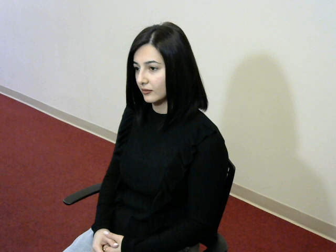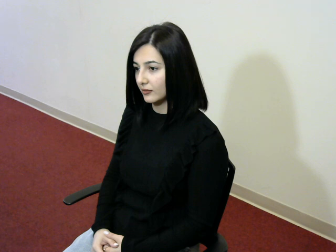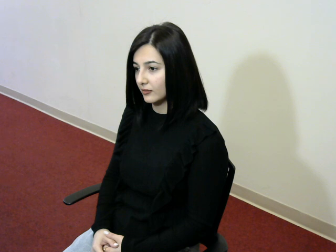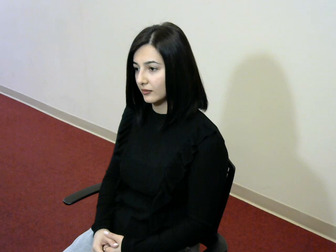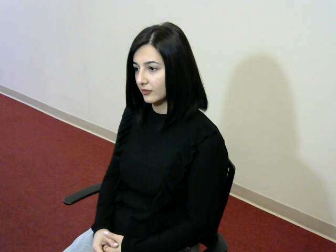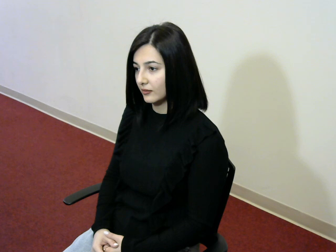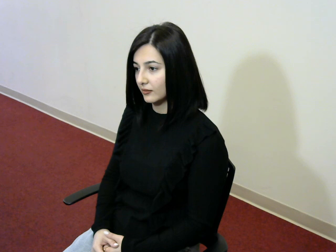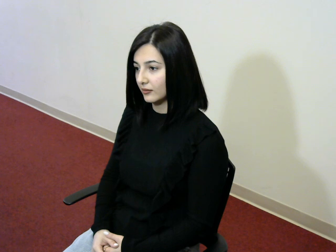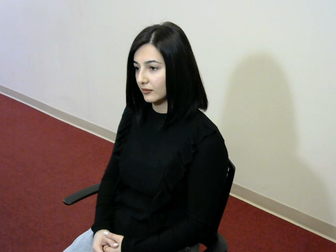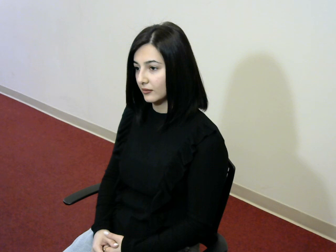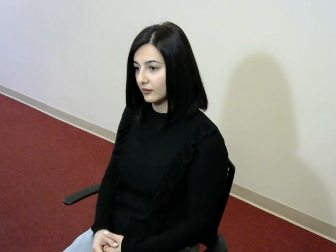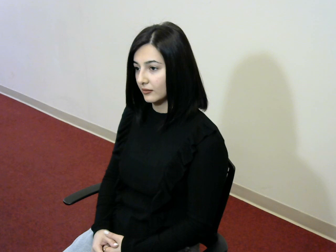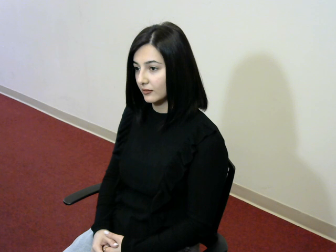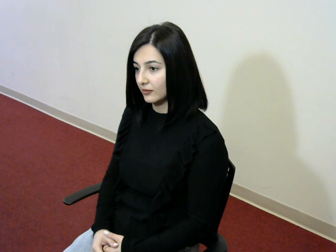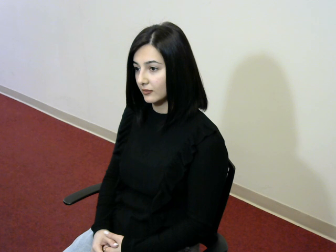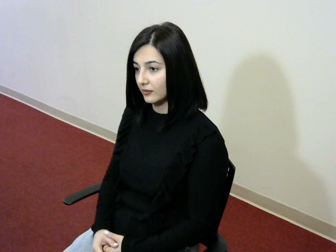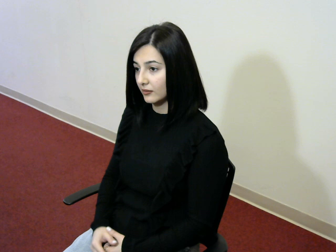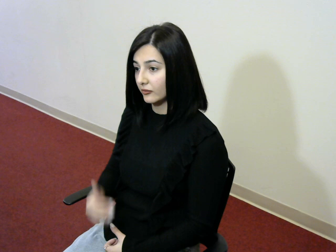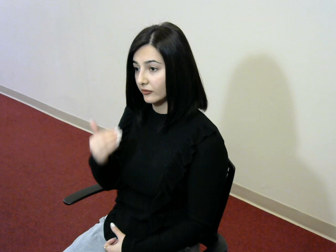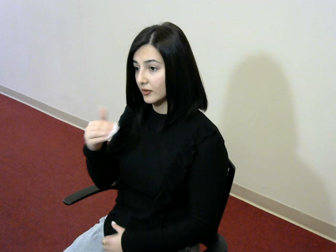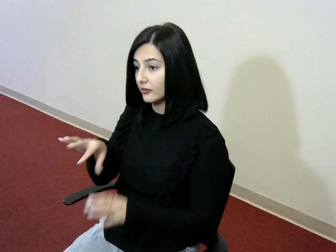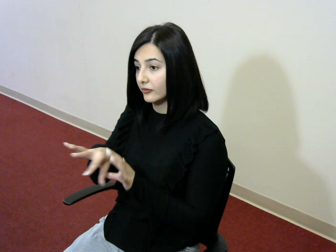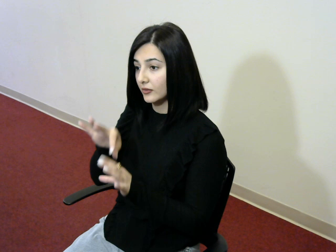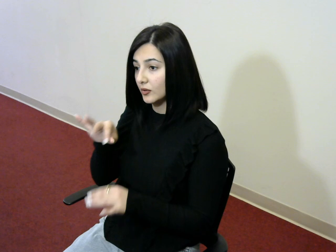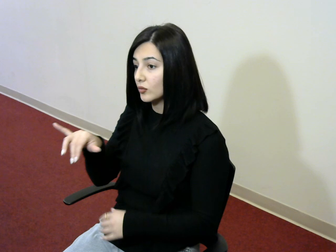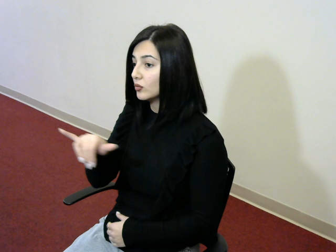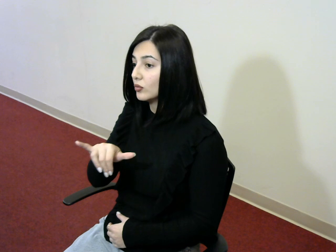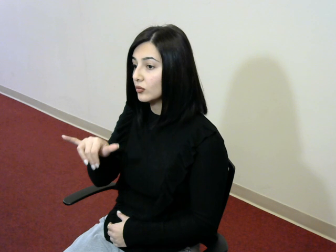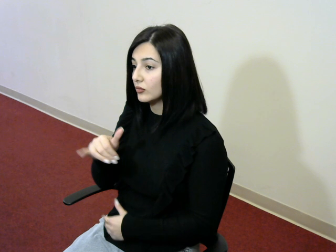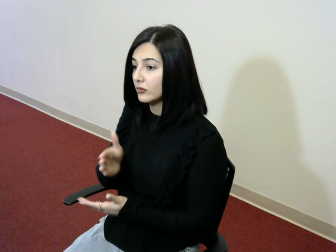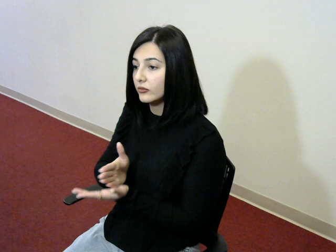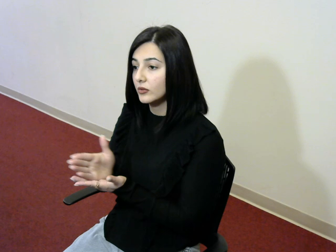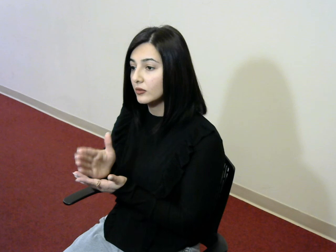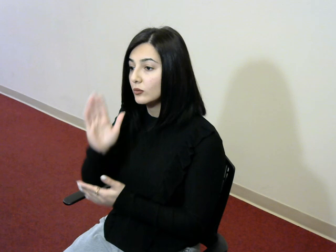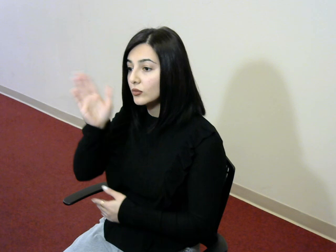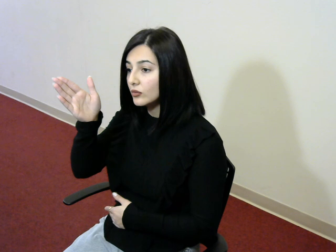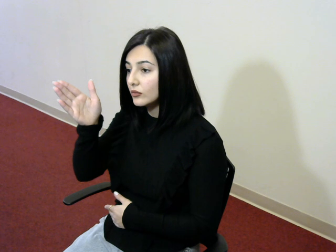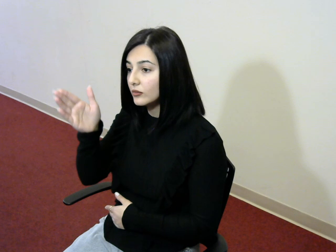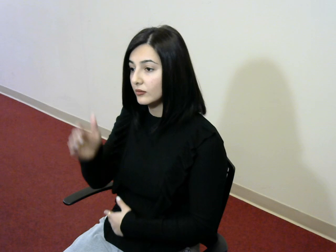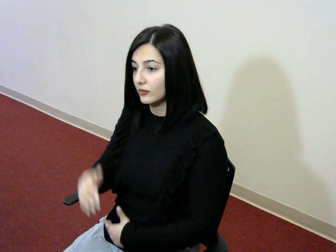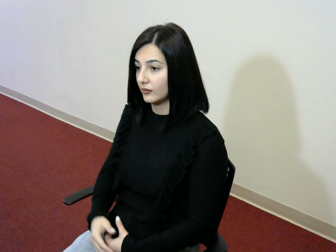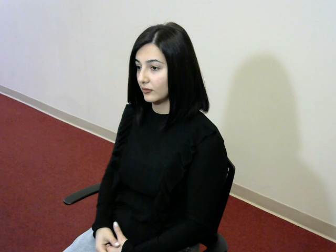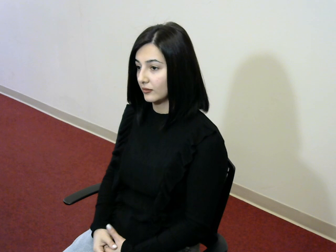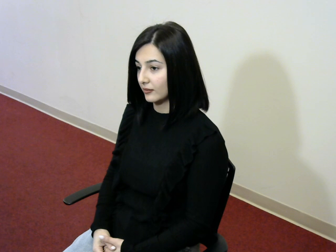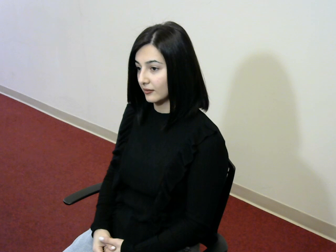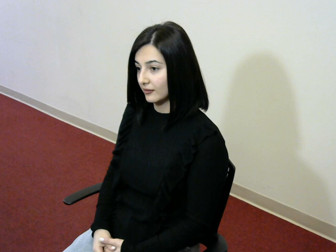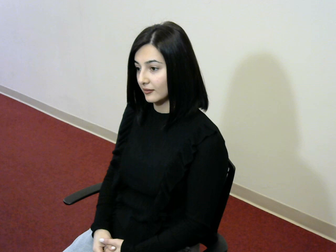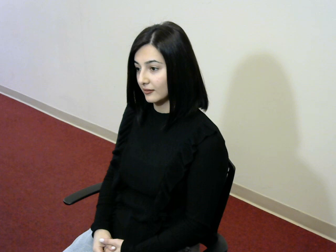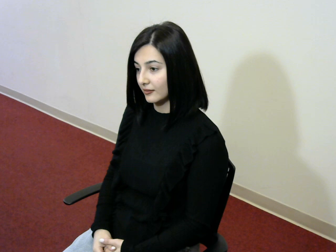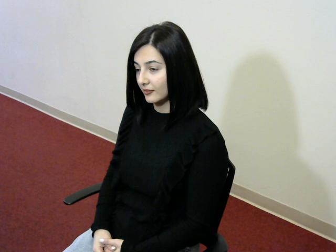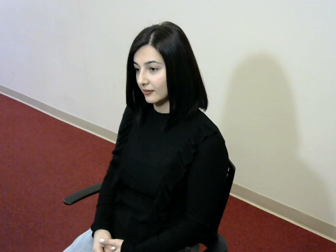Sizin seçiminiz hansı istiqamətdə olacaq?